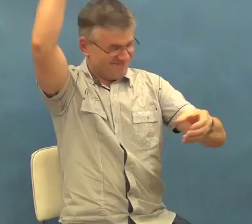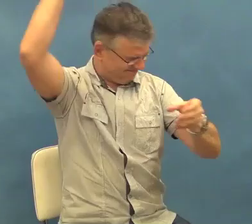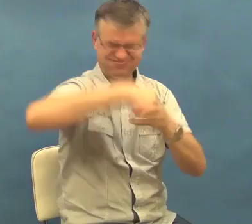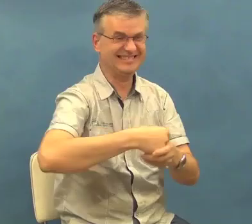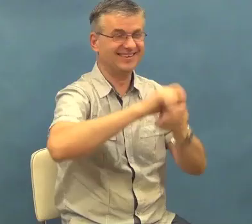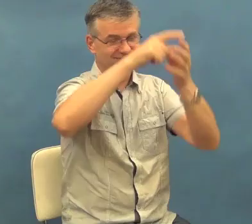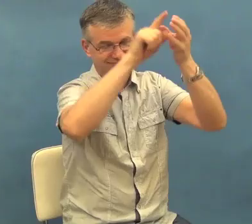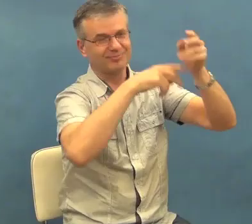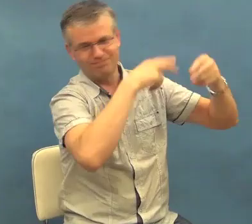Kula wyrzuca kota z rynny.